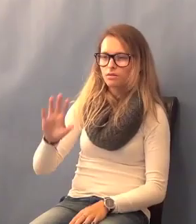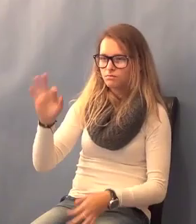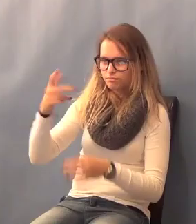Nie, dobrze.